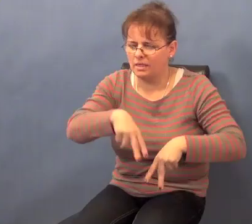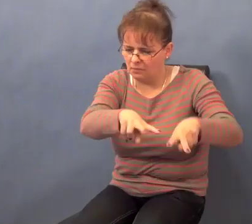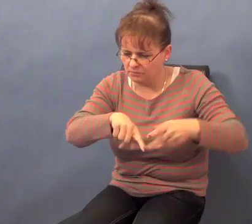Tor.